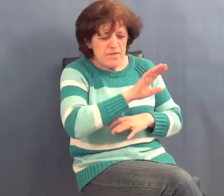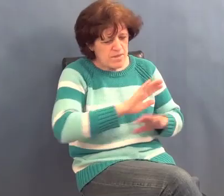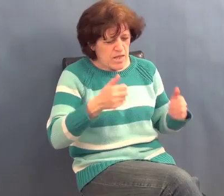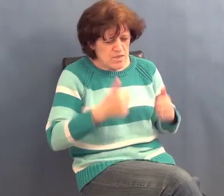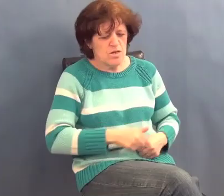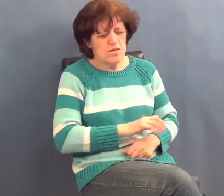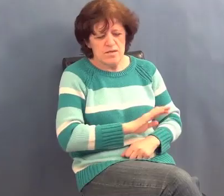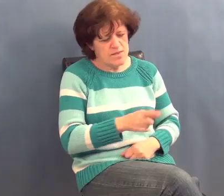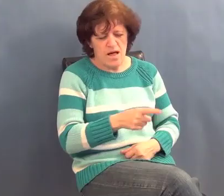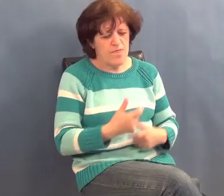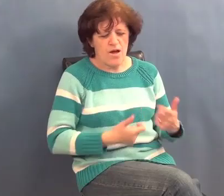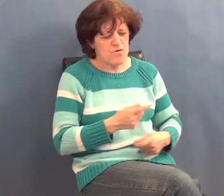Najpierw się stoi, a nie biega.